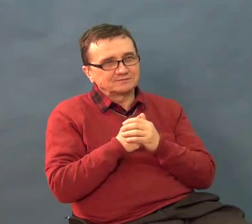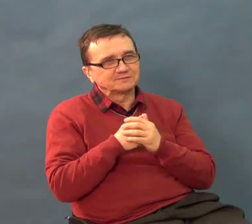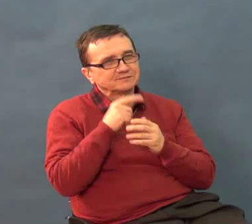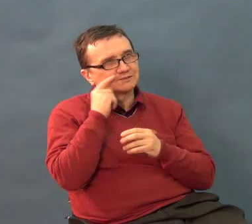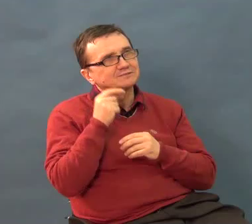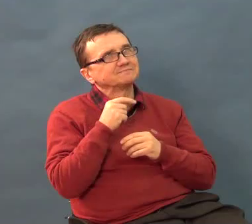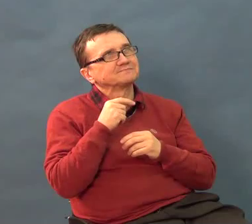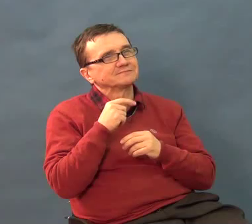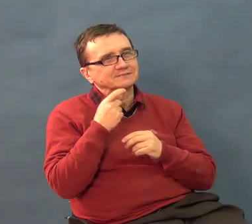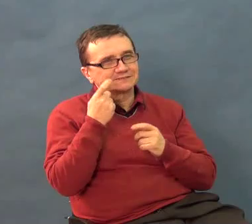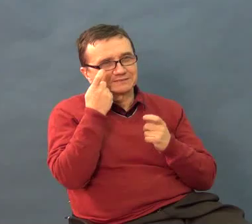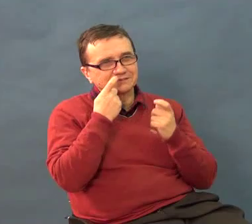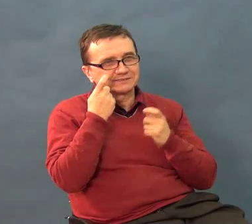Kot patrzy na górę i myśli...